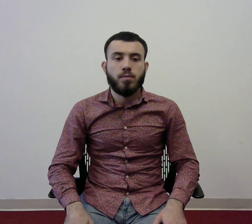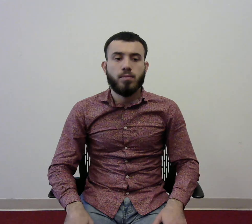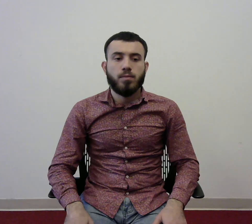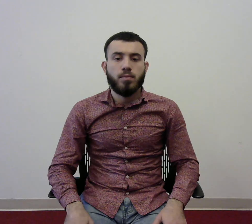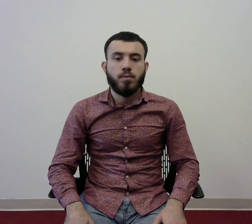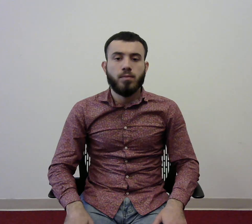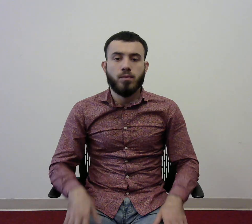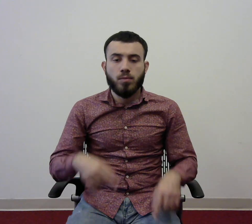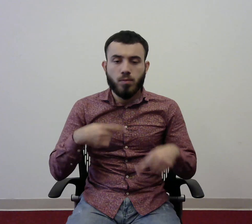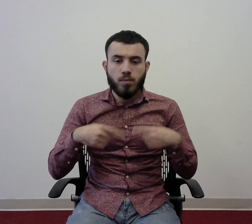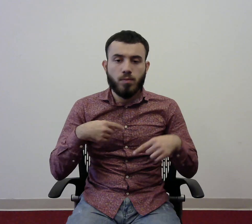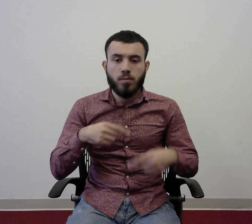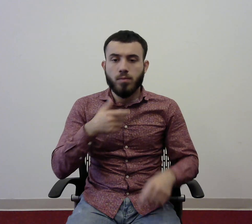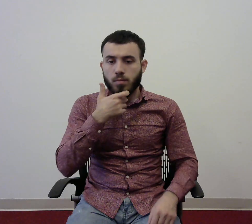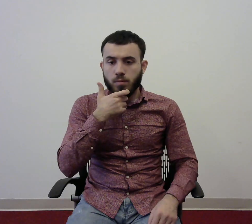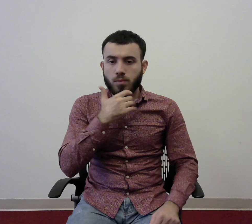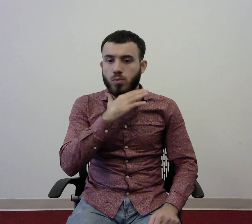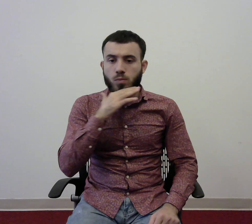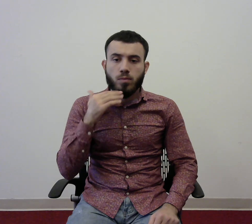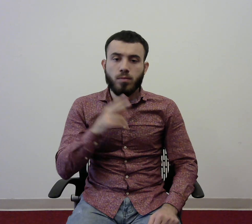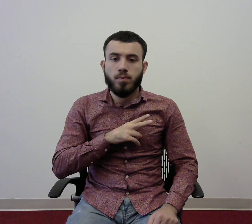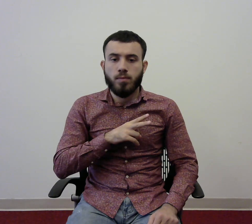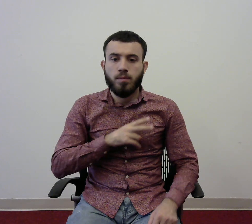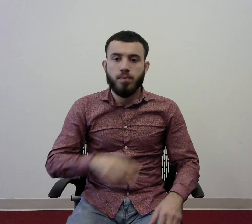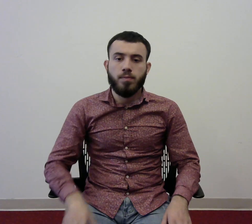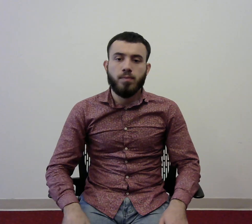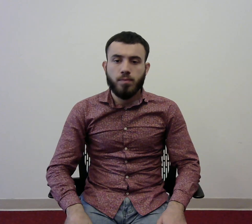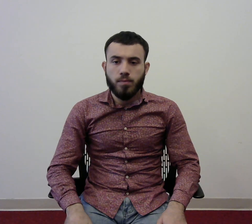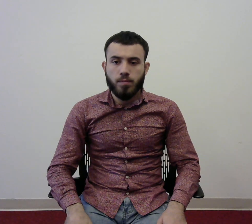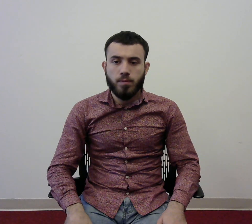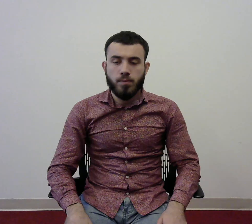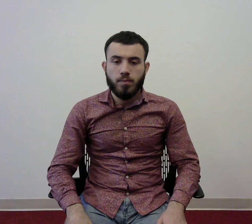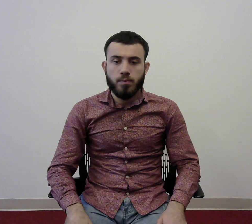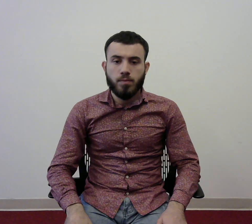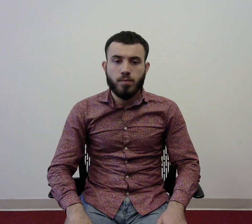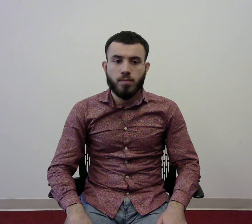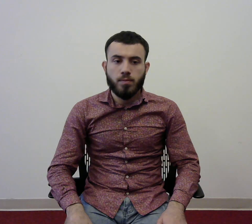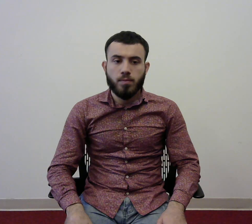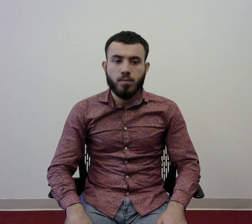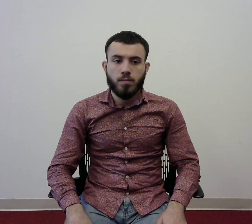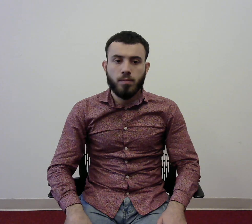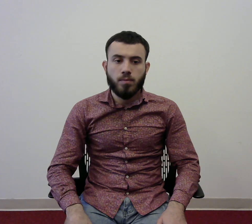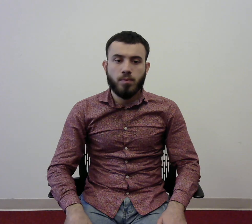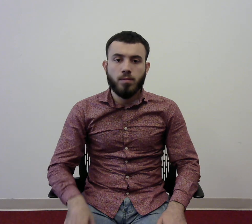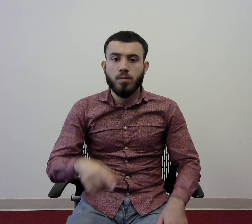Futbol izləməyi çox sevirəm